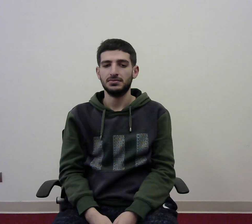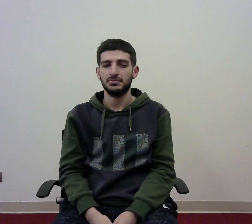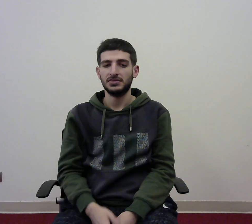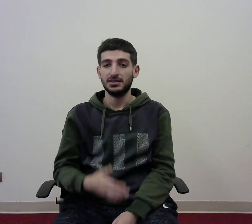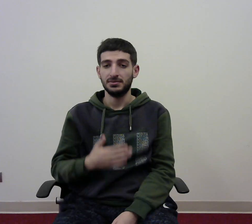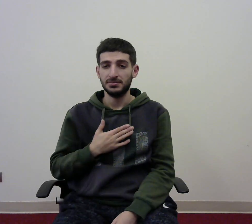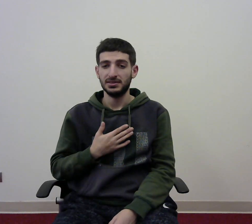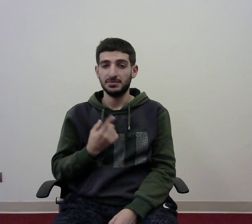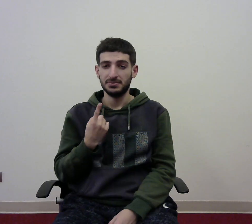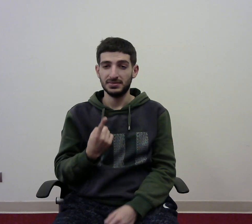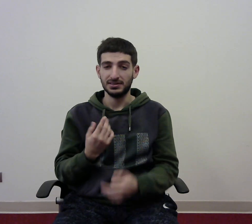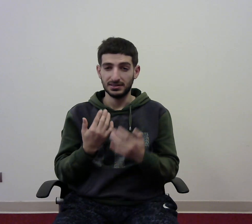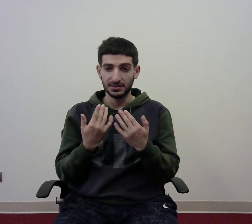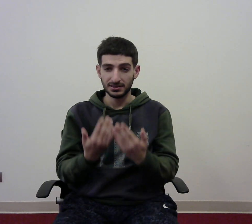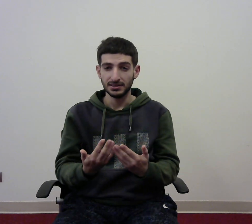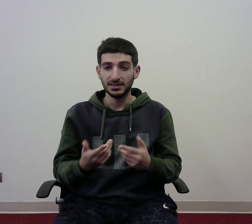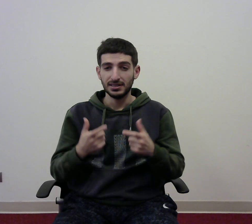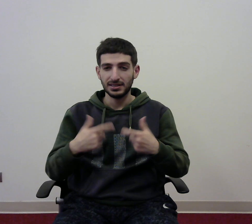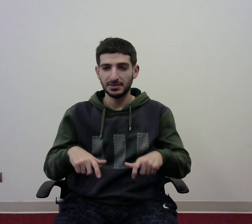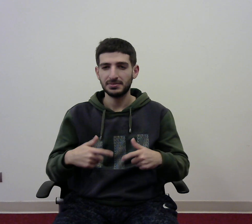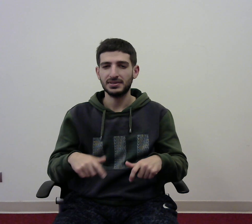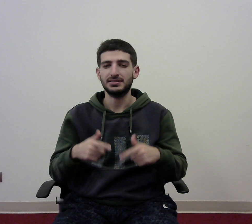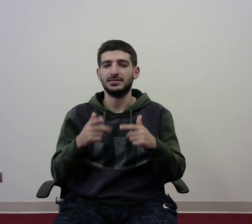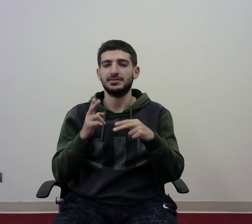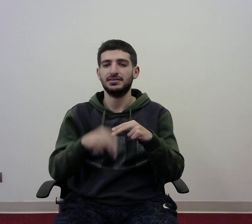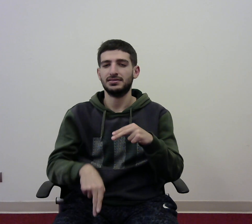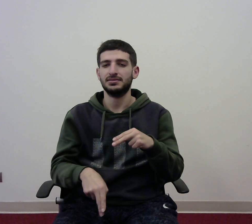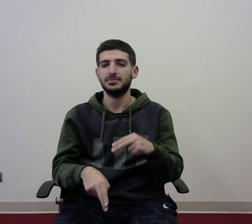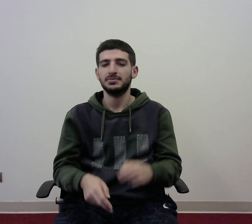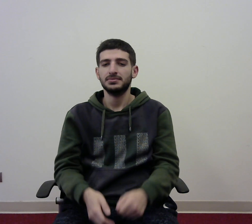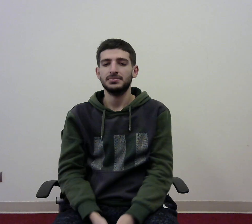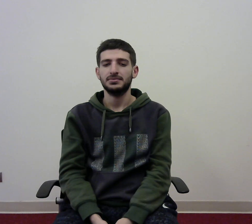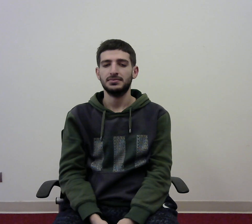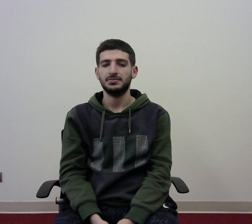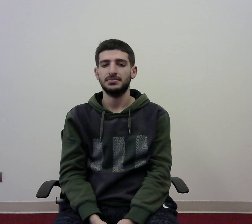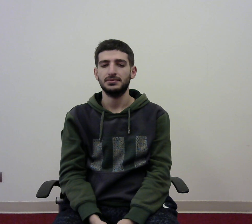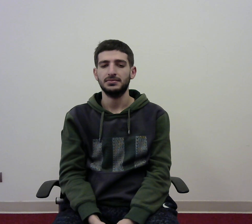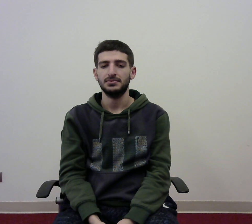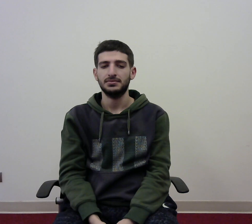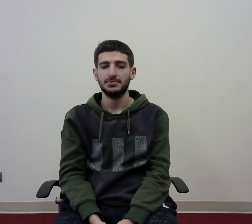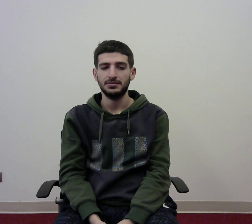Mən bir neçə imtahandan kəsildim